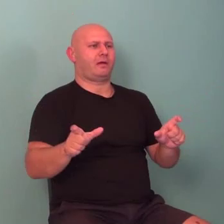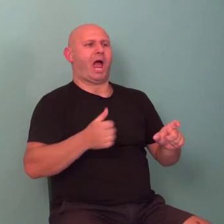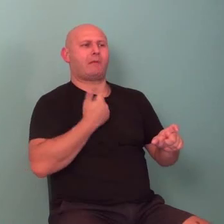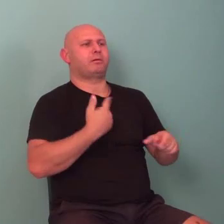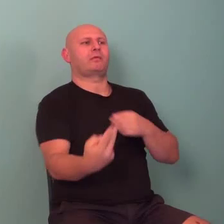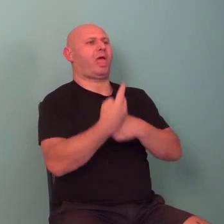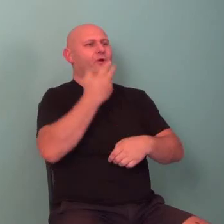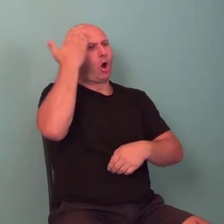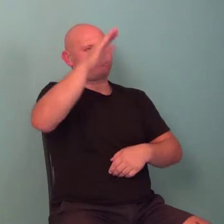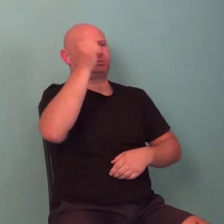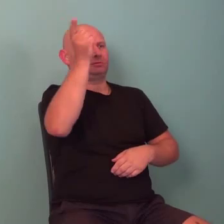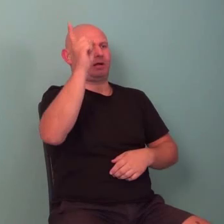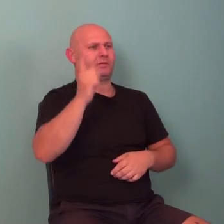Portier pilnował, aby nikt obcy tam nie wszedł.